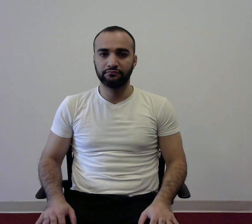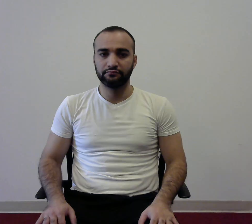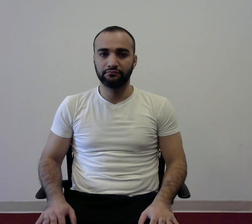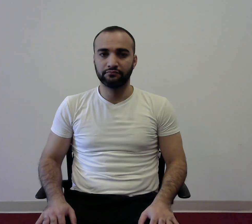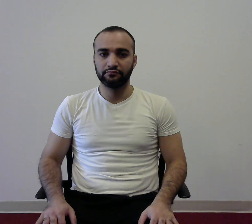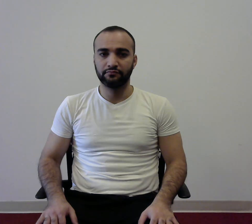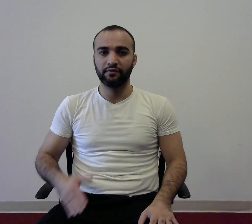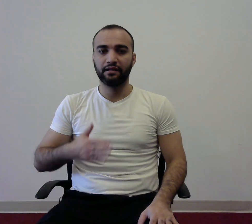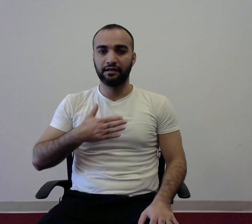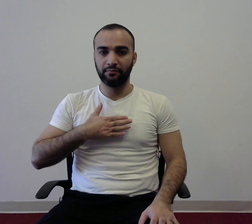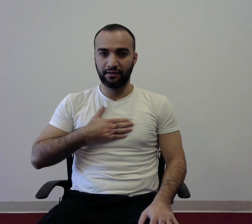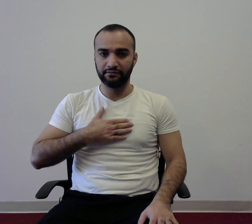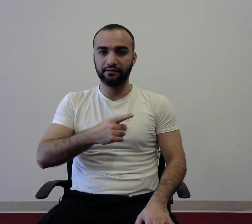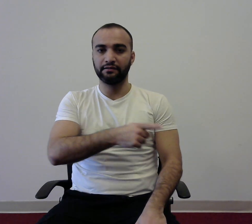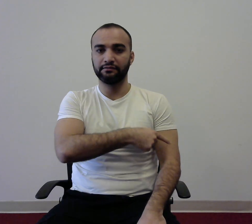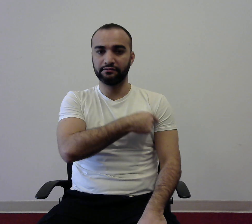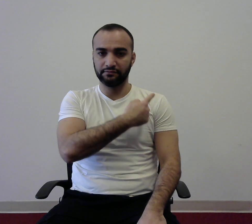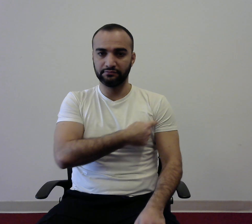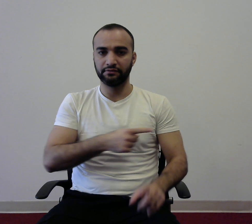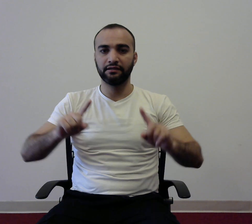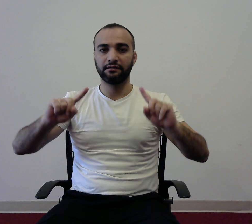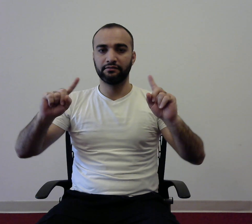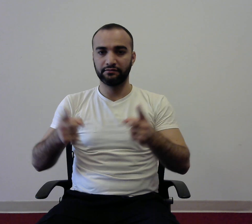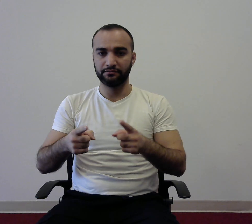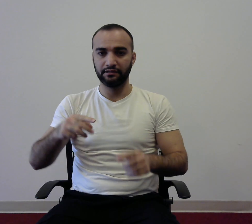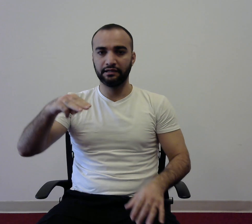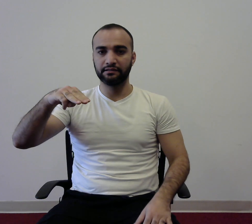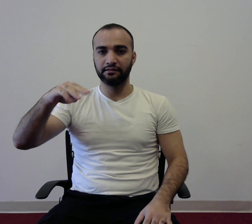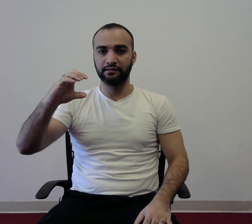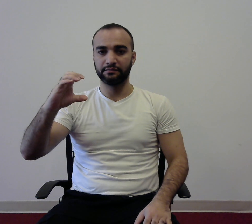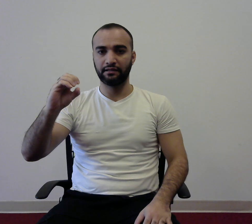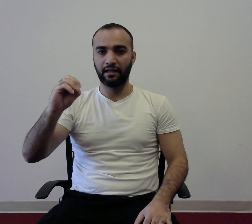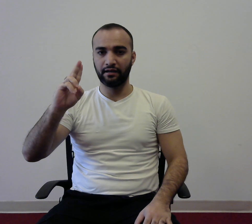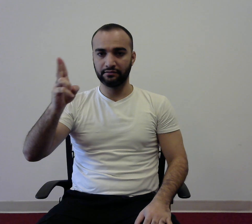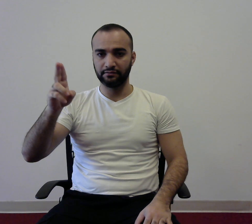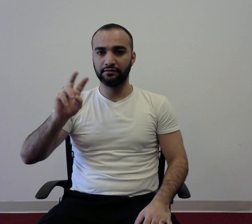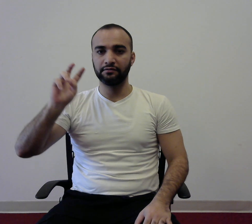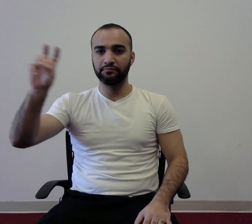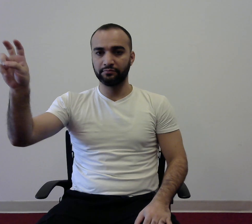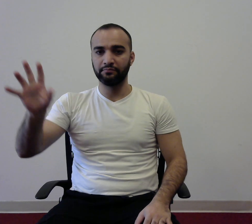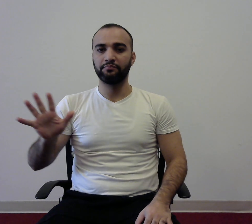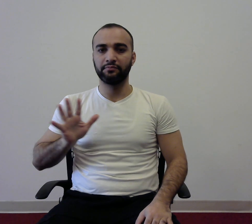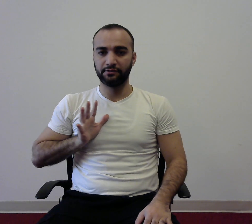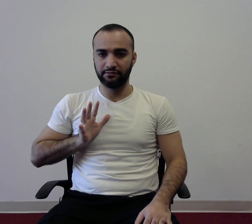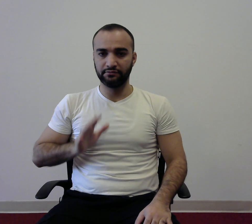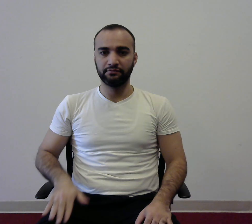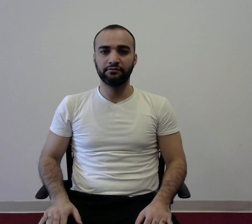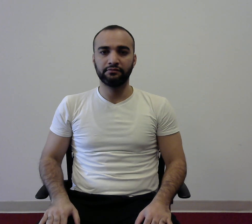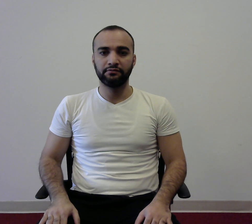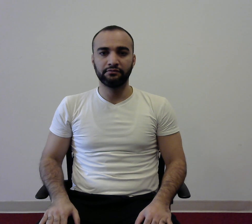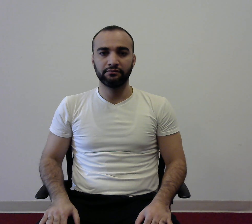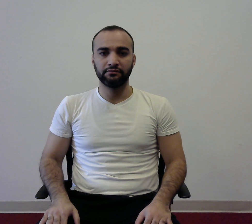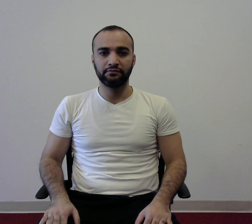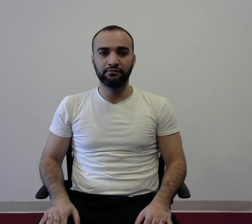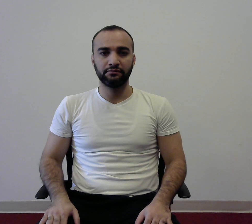Mən poliklinikaya (TSEK-ə) getmişəm